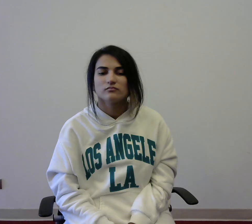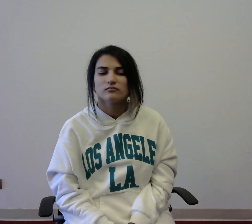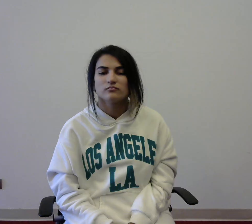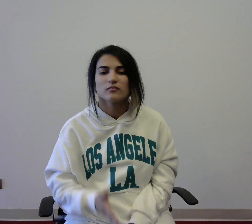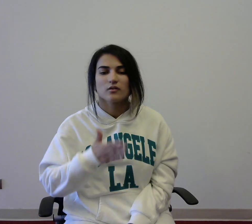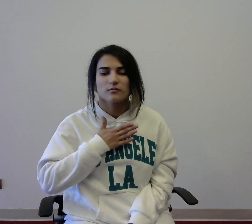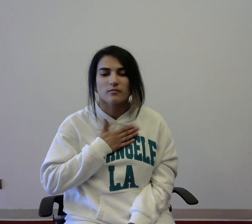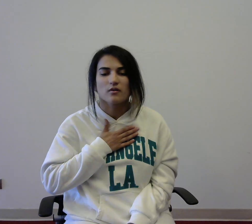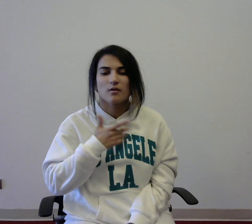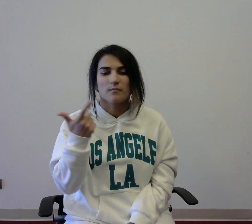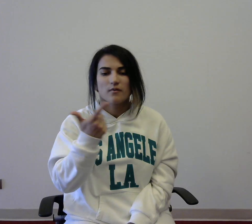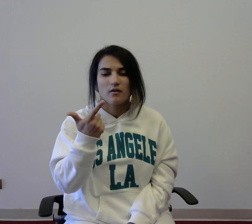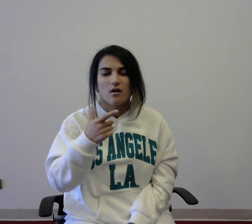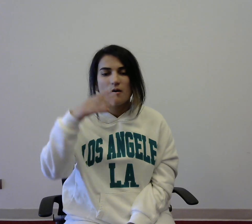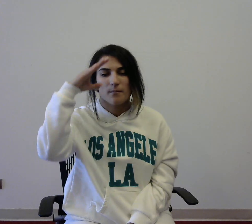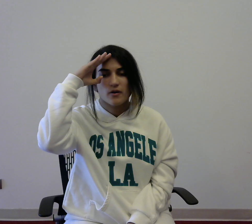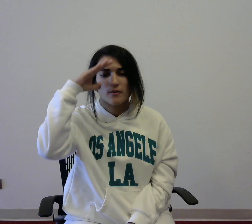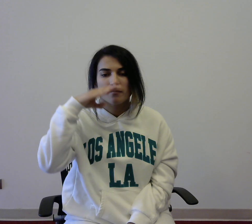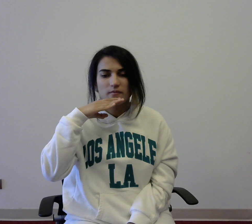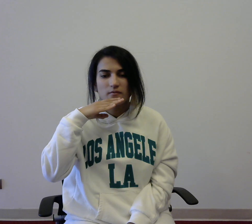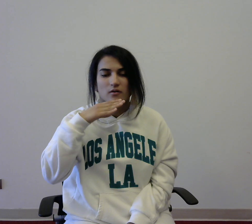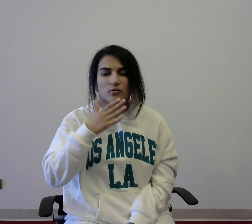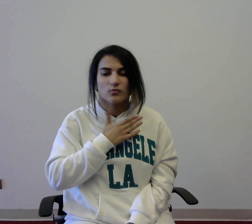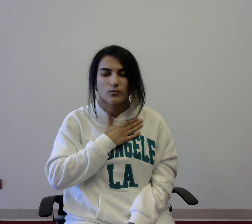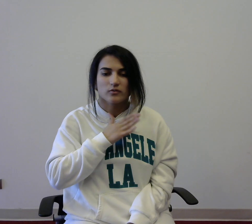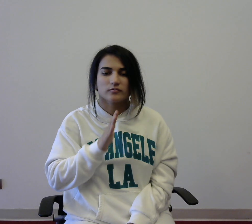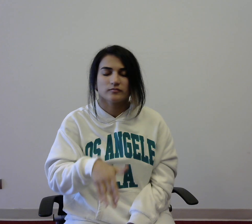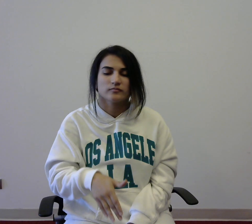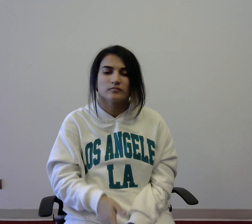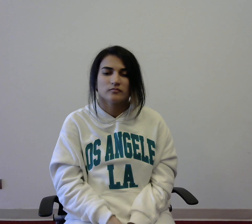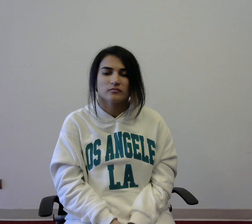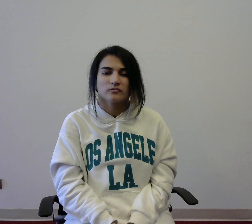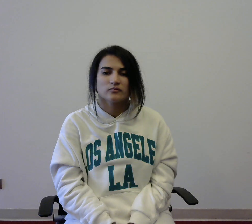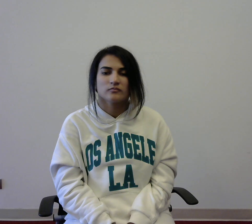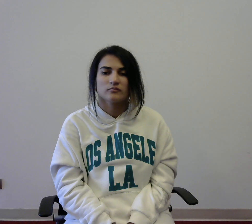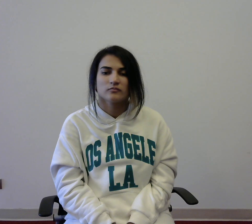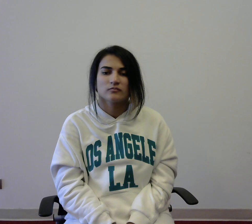Mənim qayınatam rəhmətə gedib